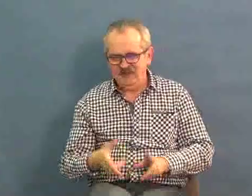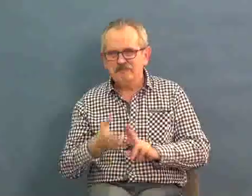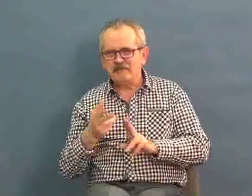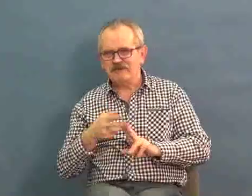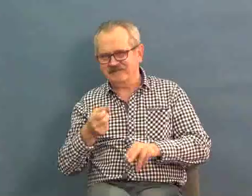Strzała.